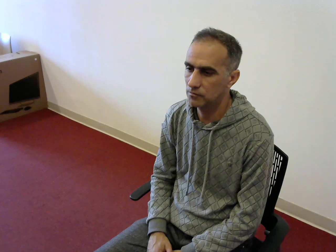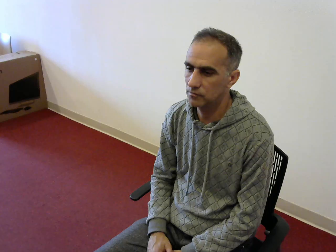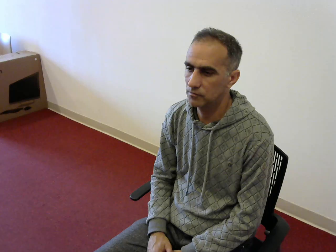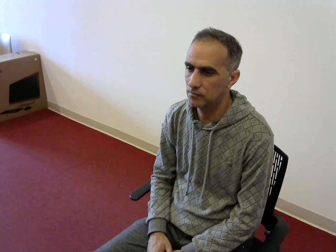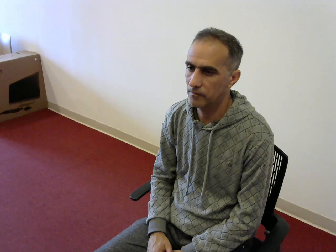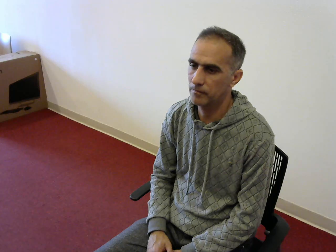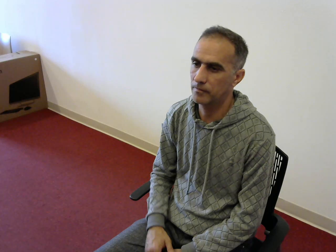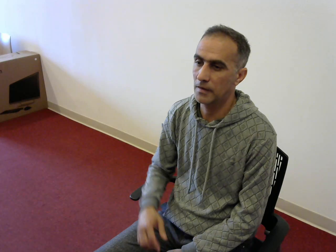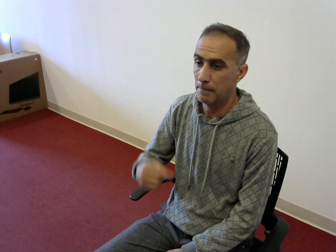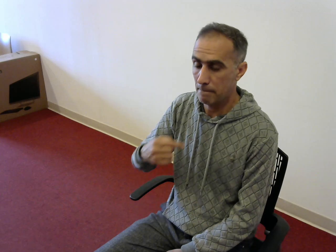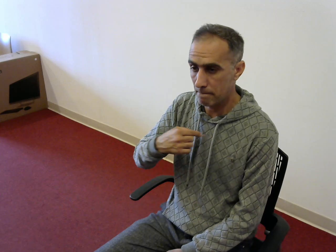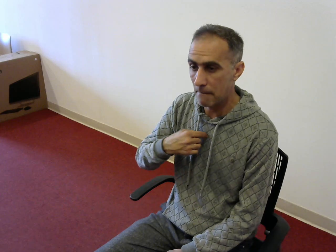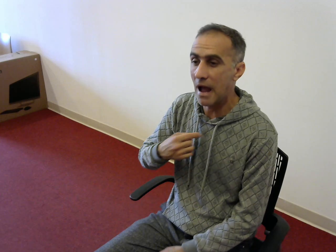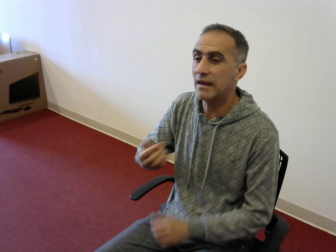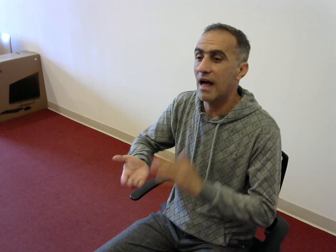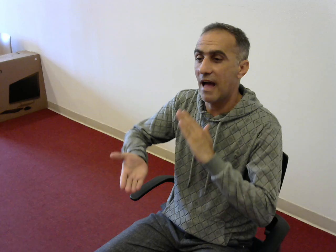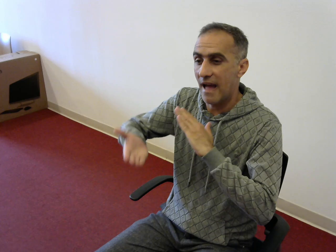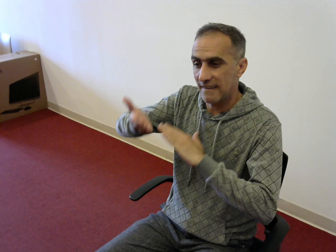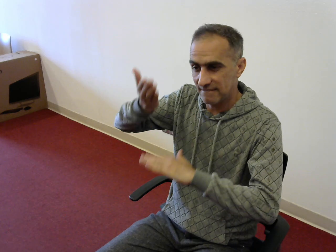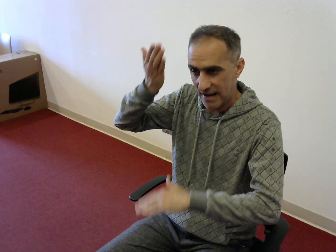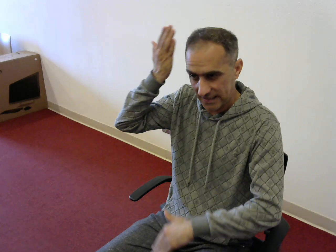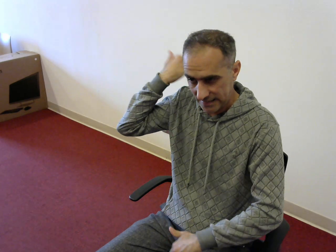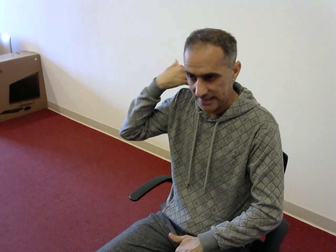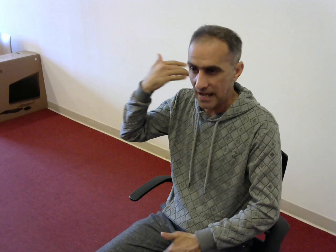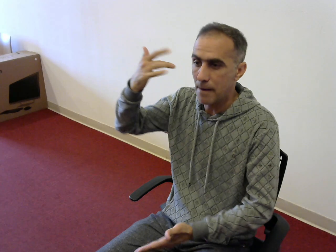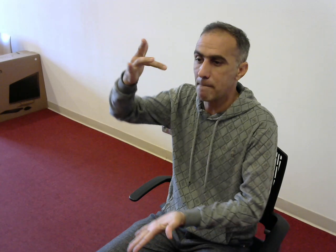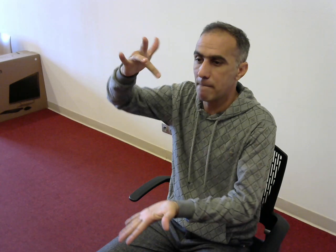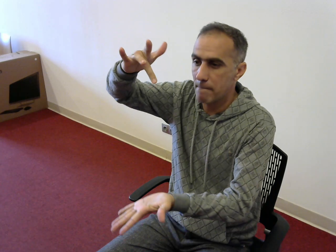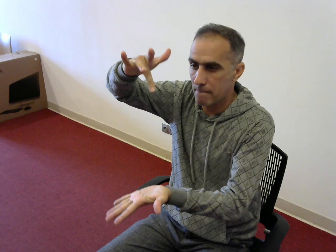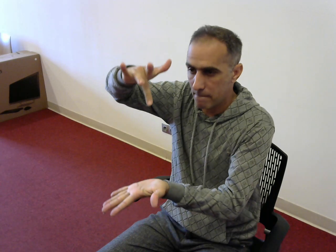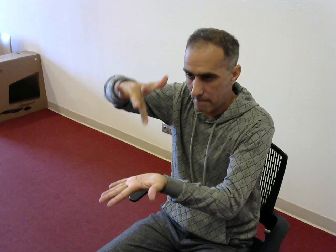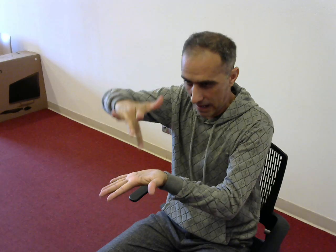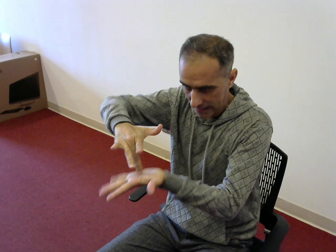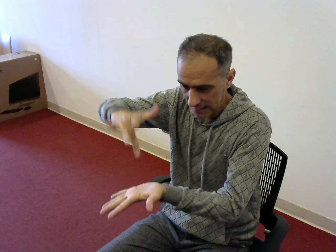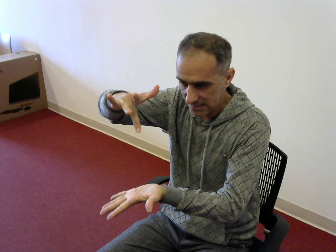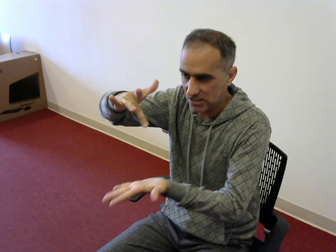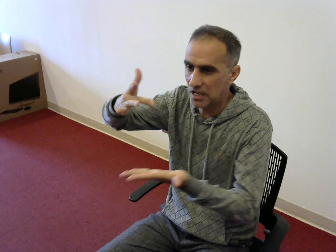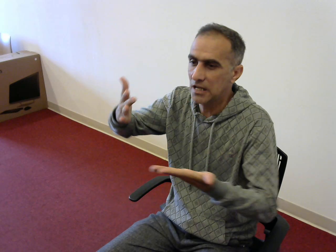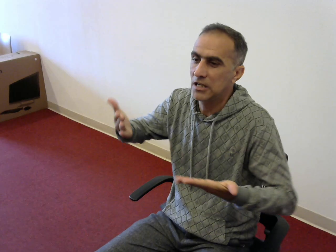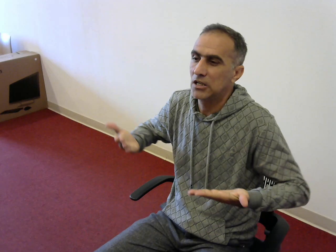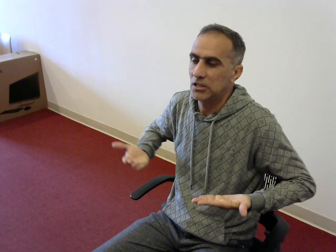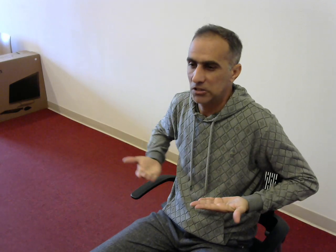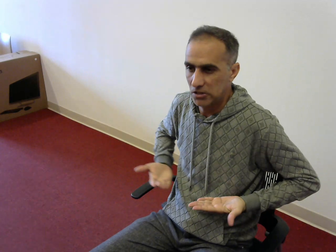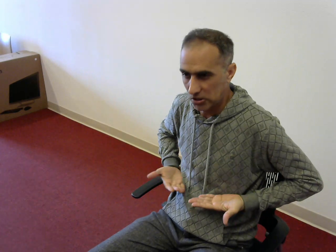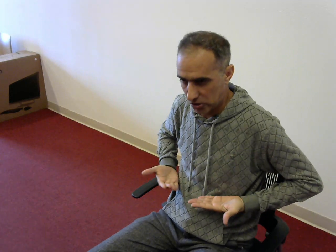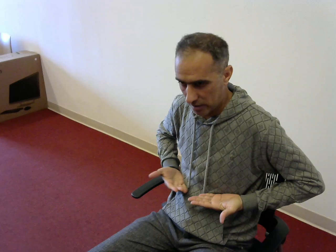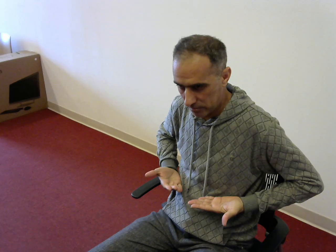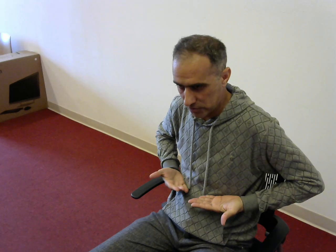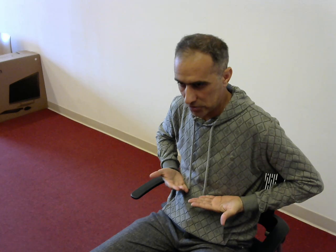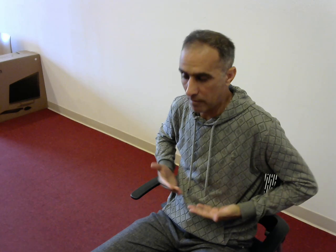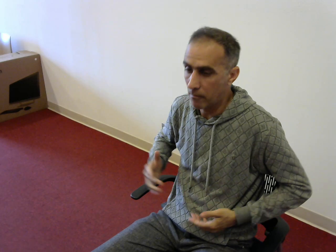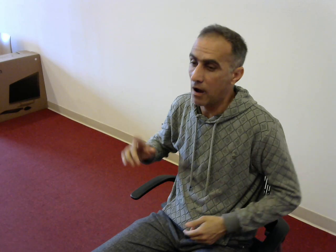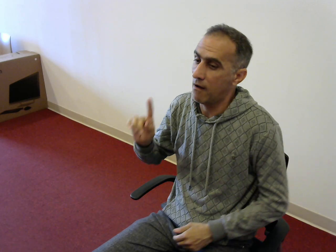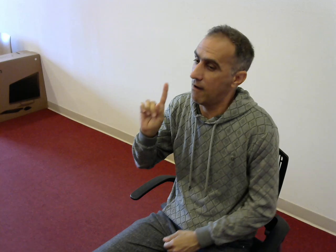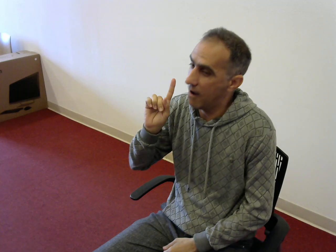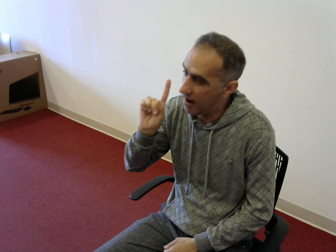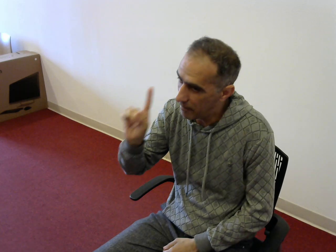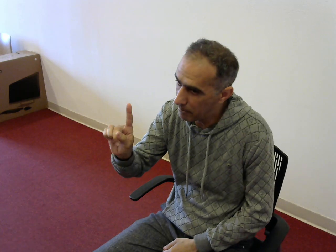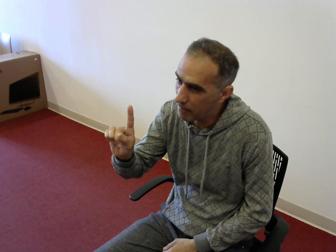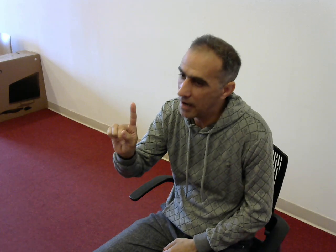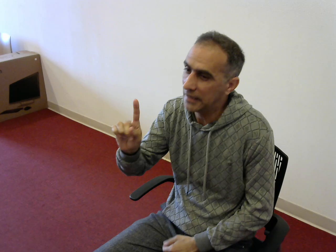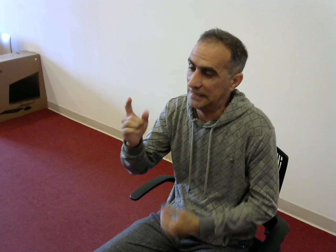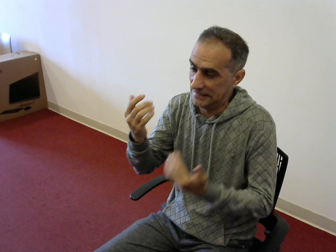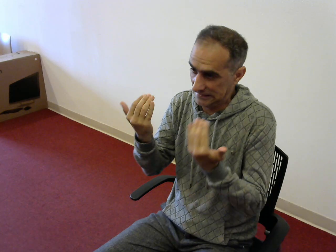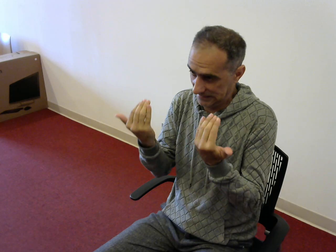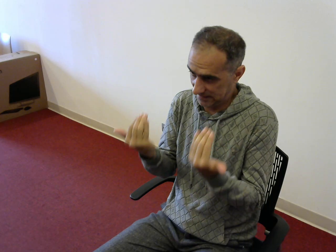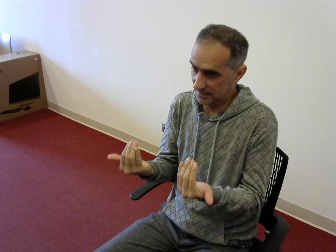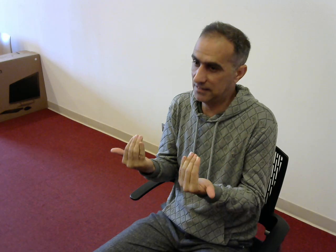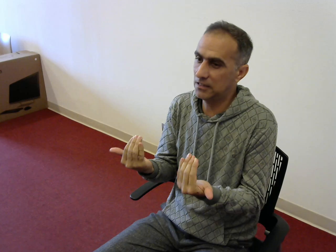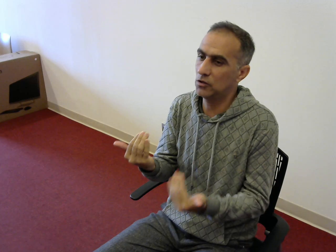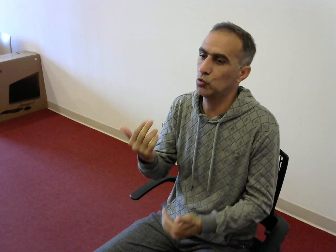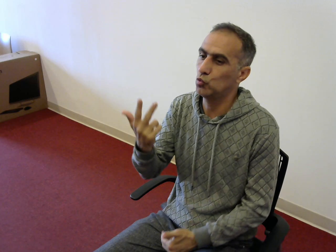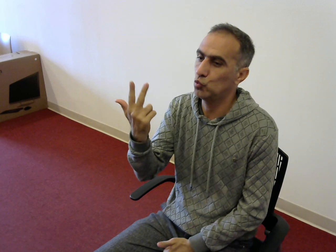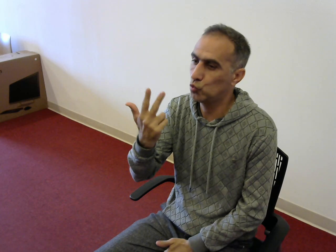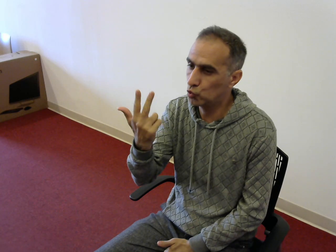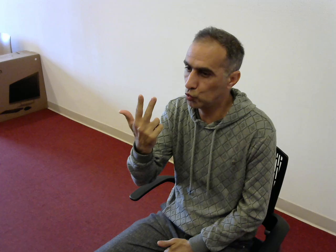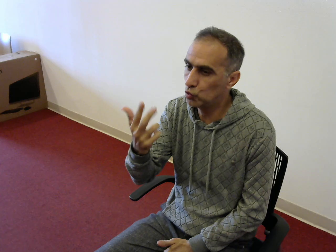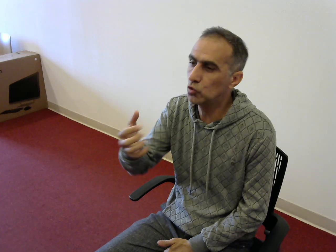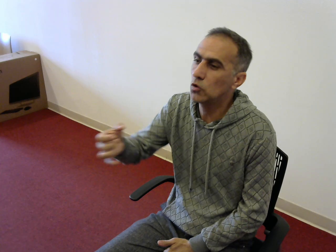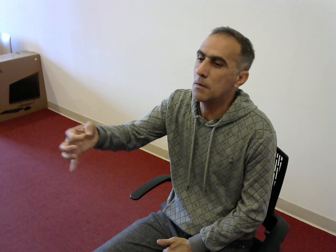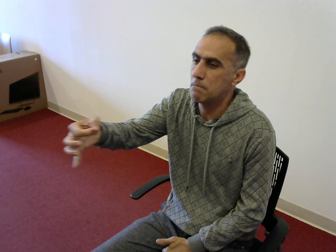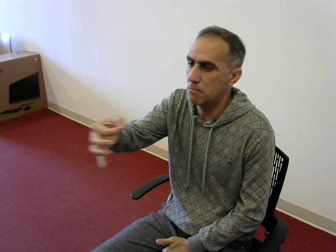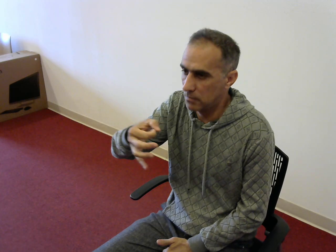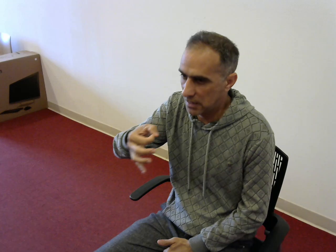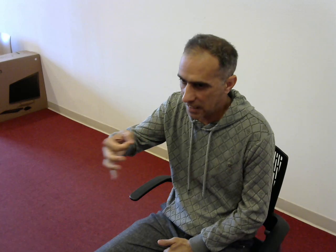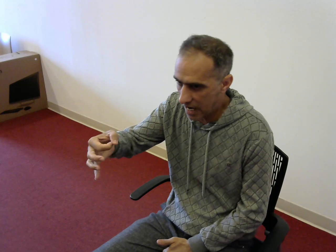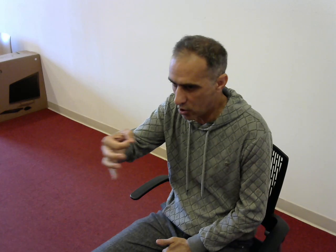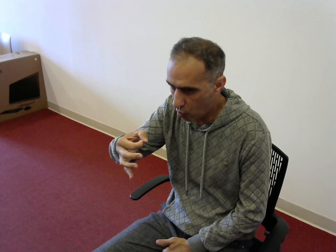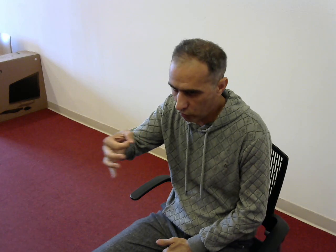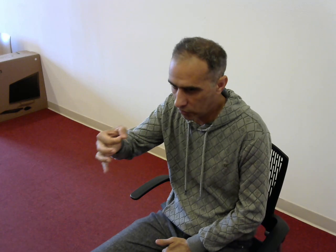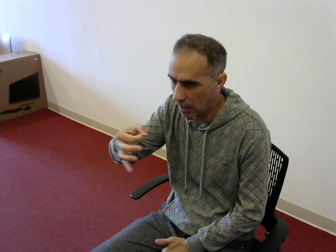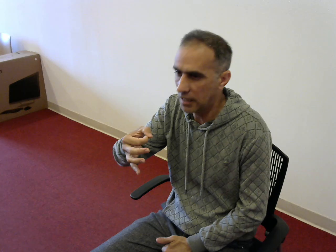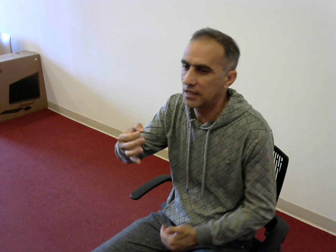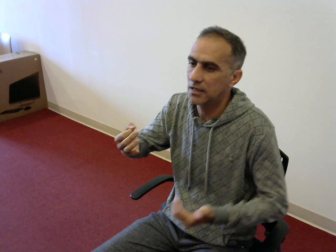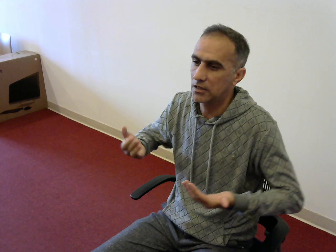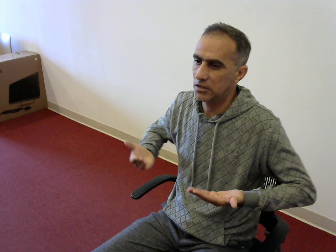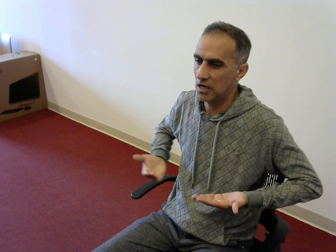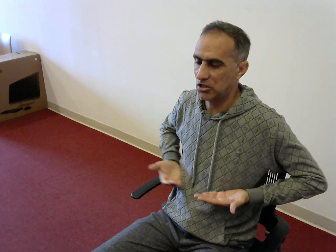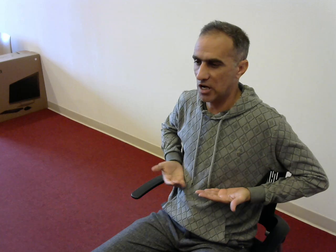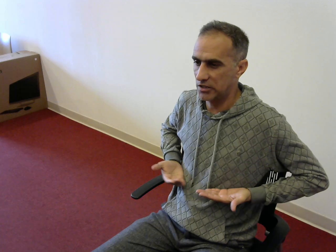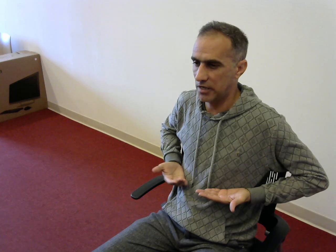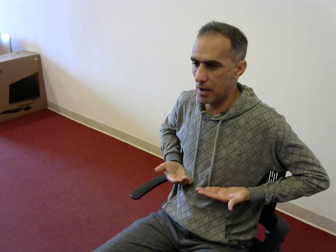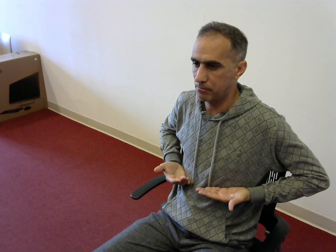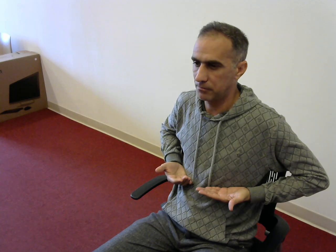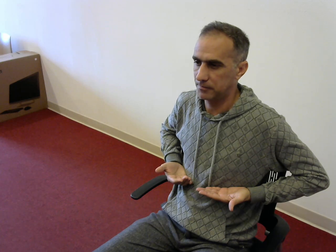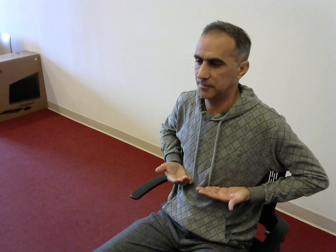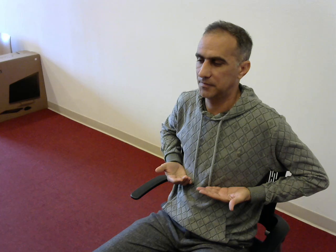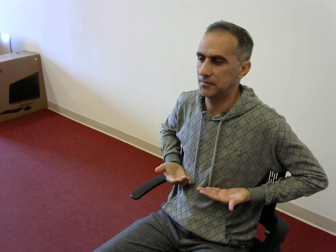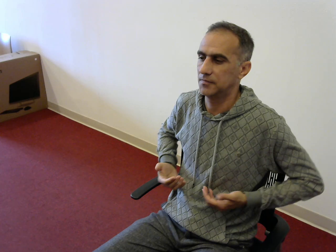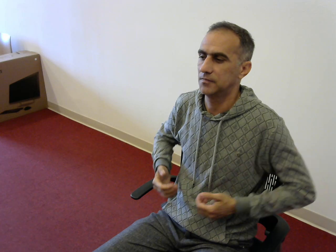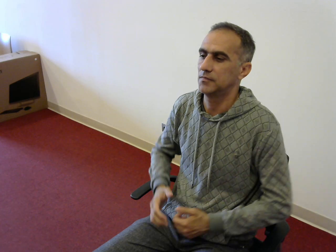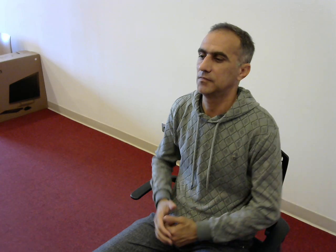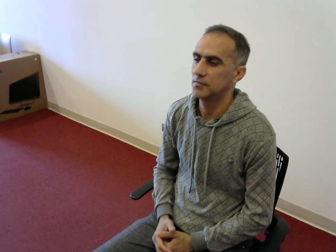Mən əvvəl mərkəzdə yaşamışam, amma indi 3-cü mikrorayonda yaşayıram